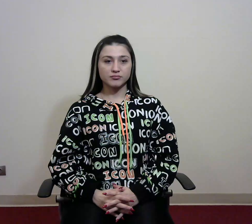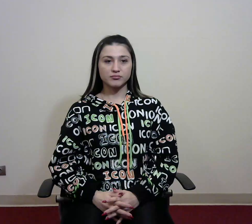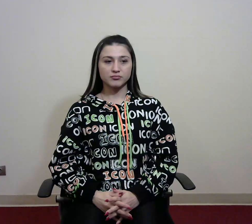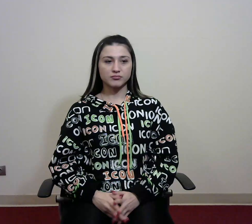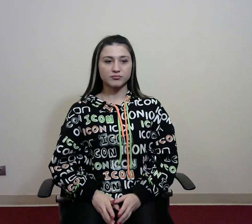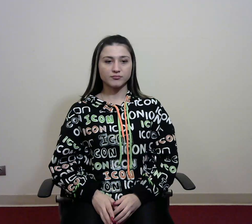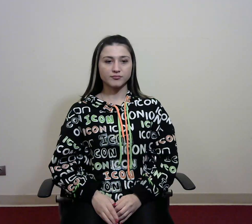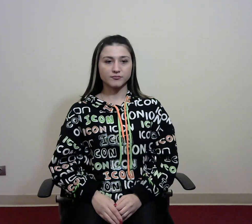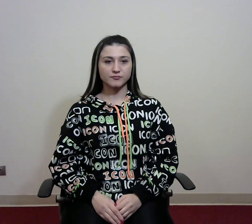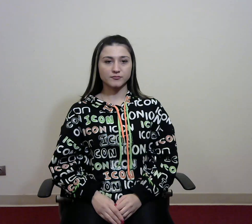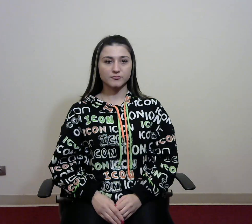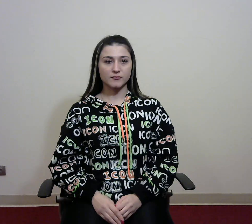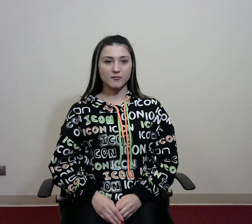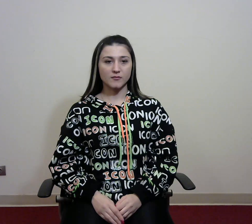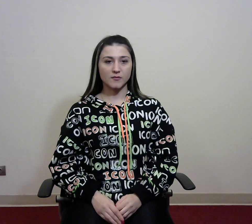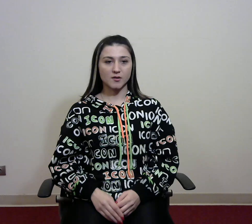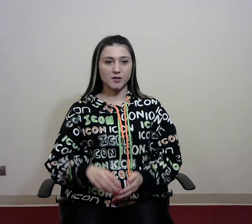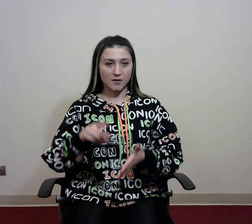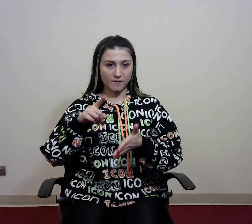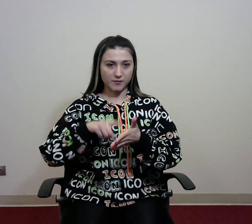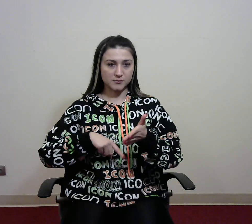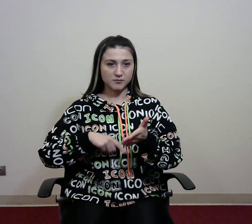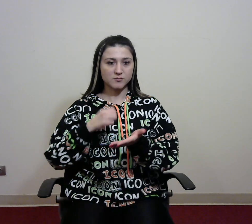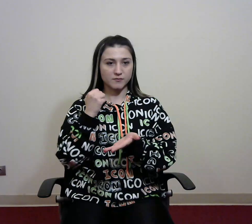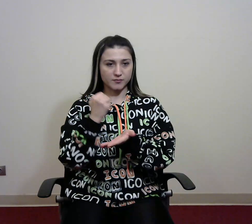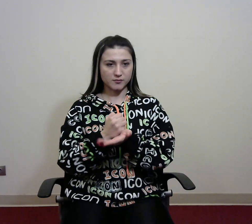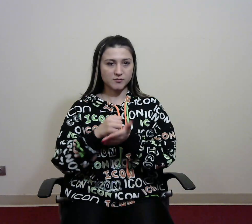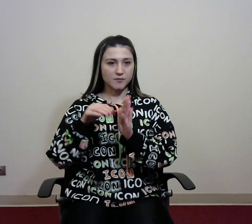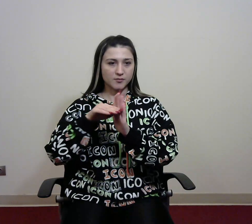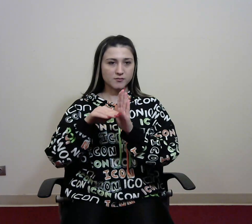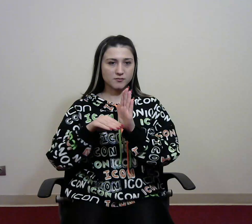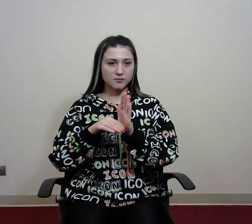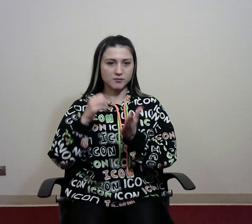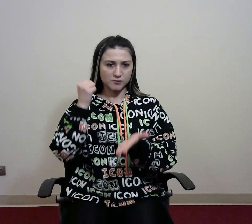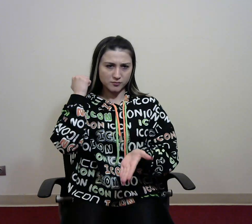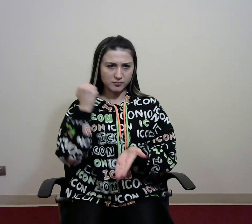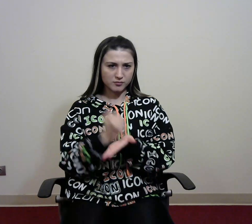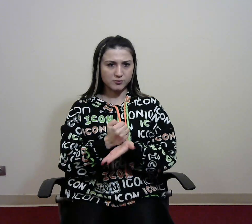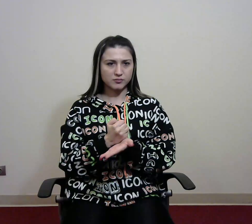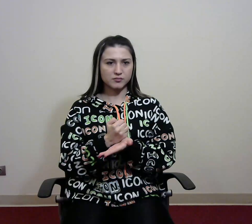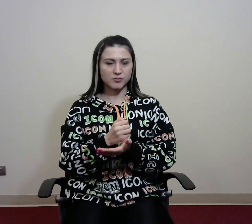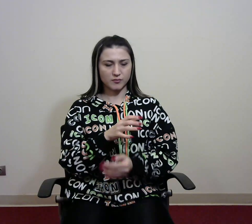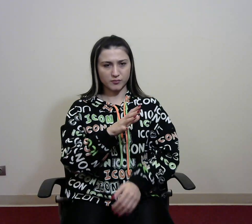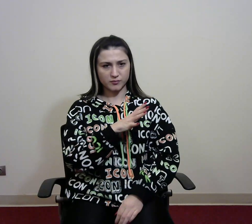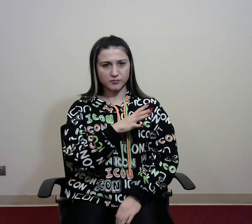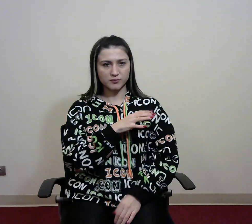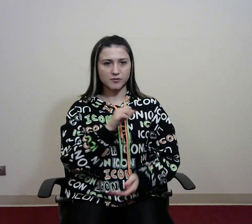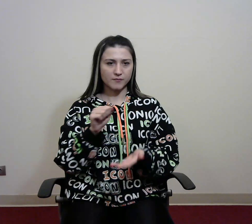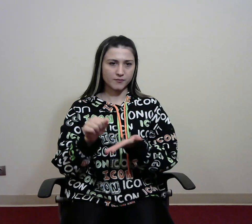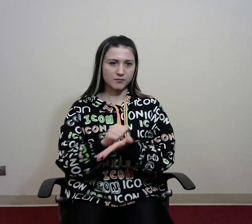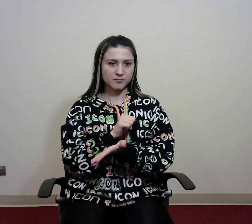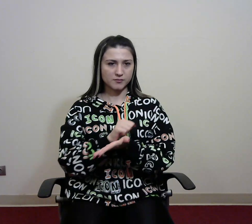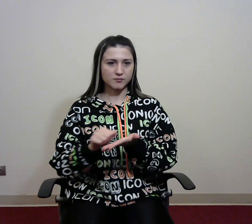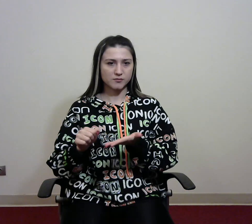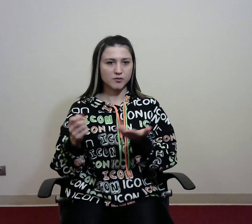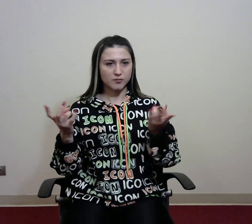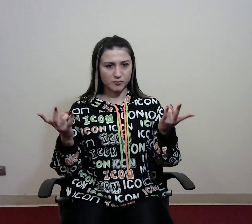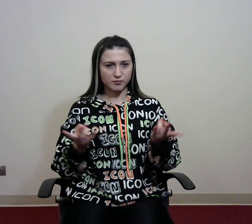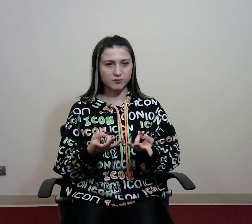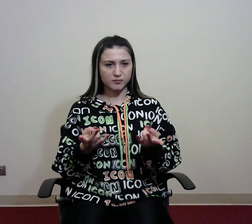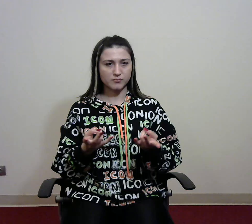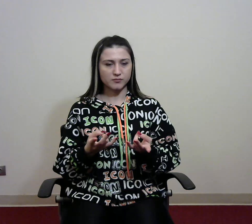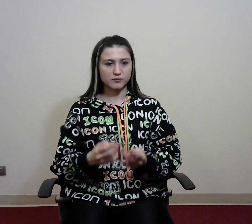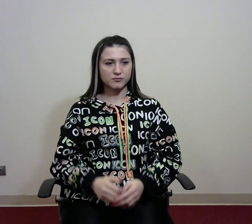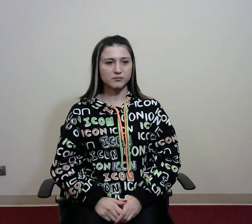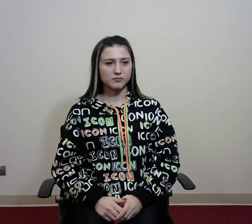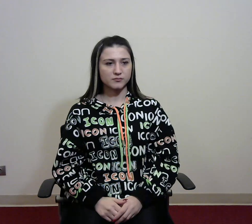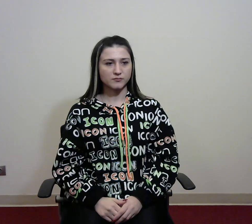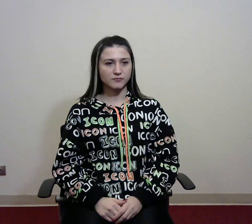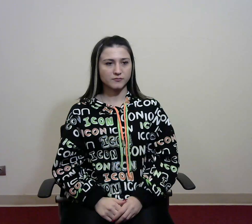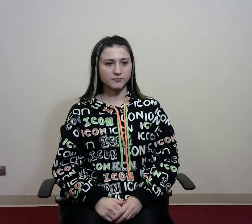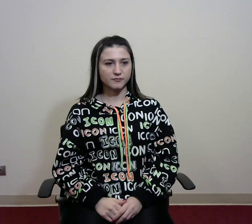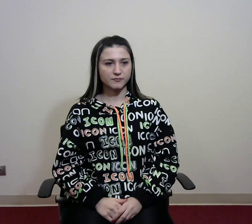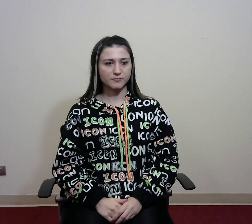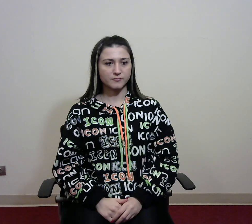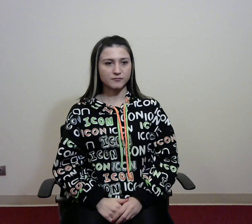Notarial qaydada təsdiq olunmuş sənədlər lazımdır